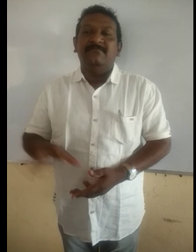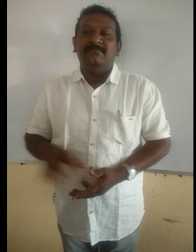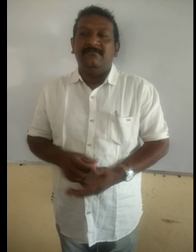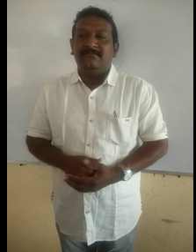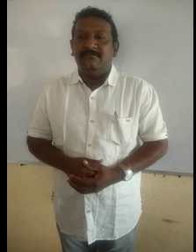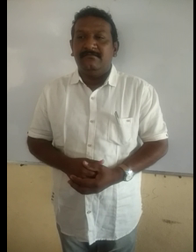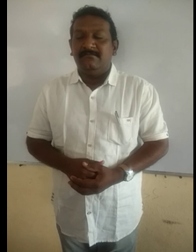you are bad